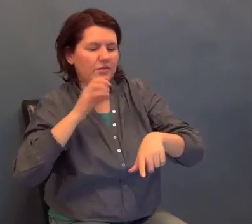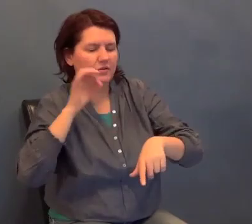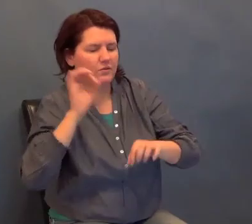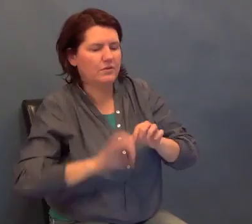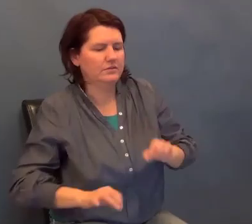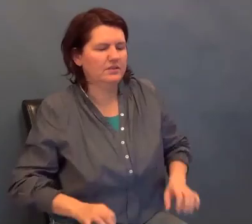A ten dobrze.